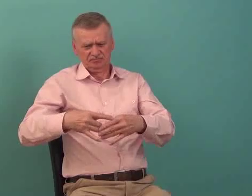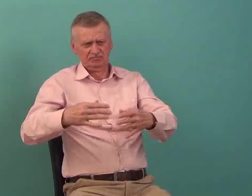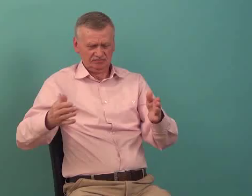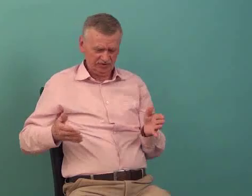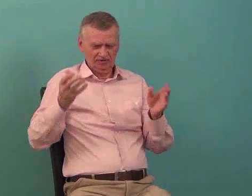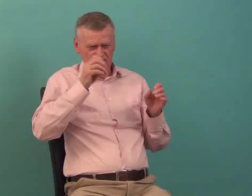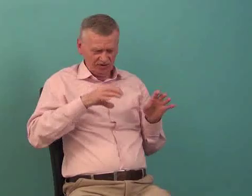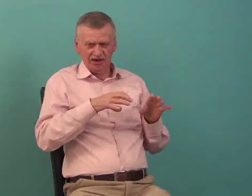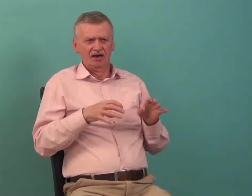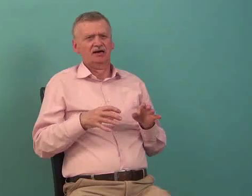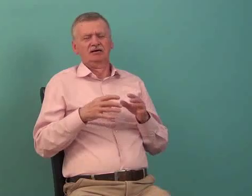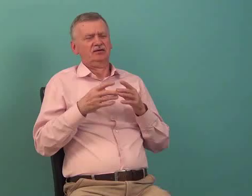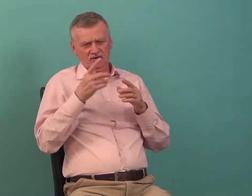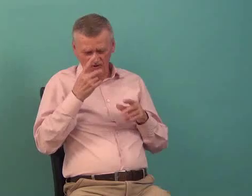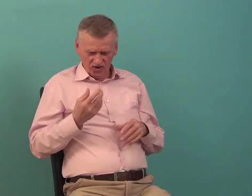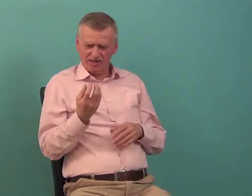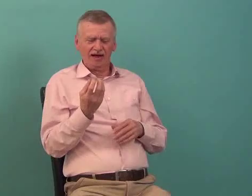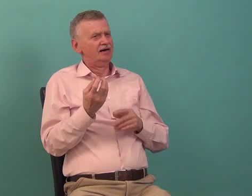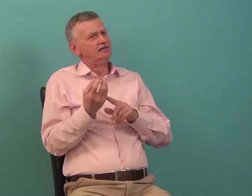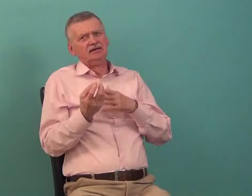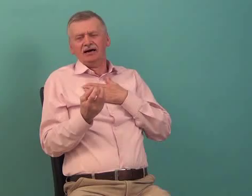Bierze jedną gruszkę do ręki, ma na nią ochotę.